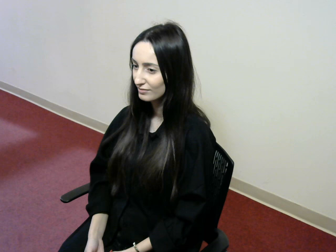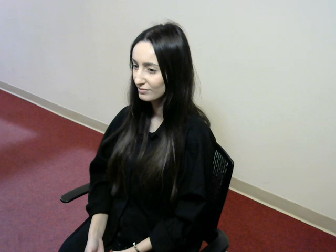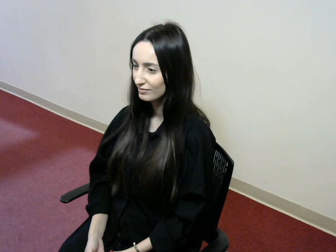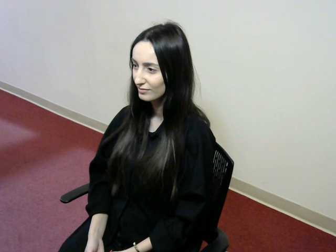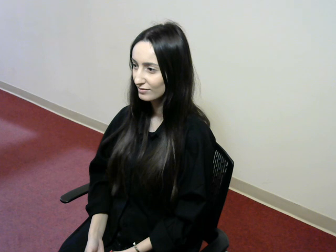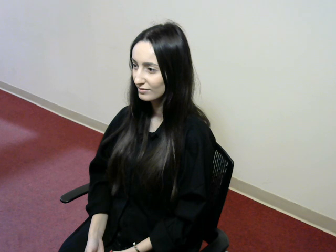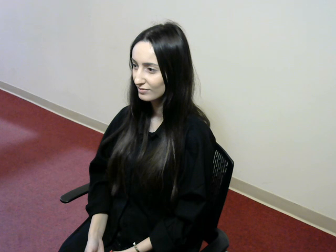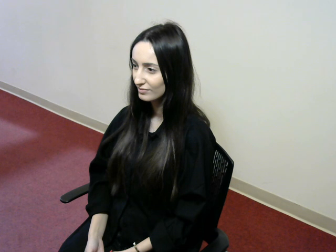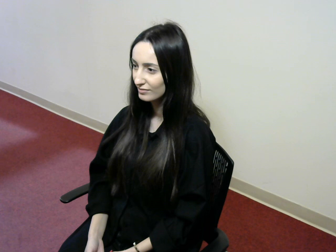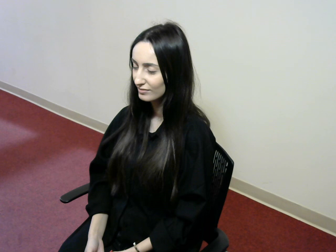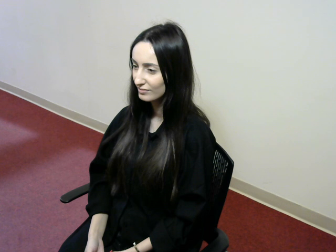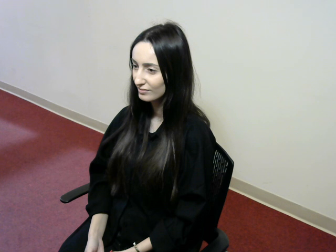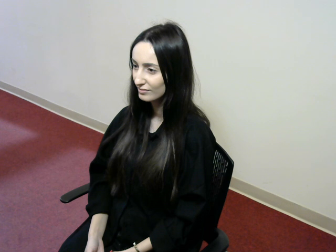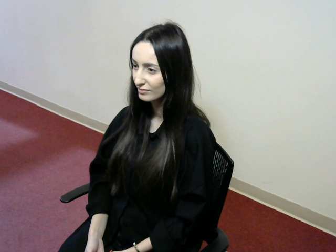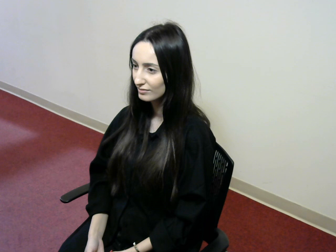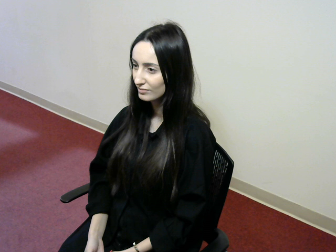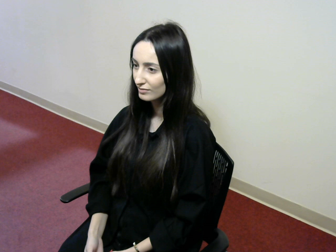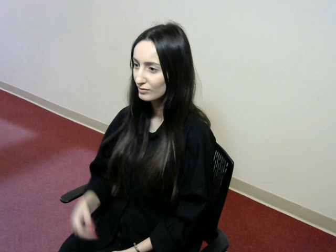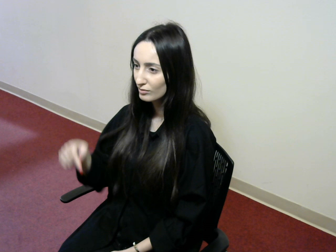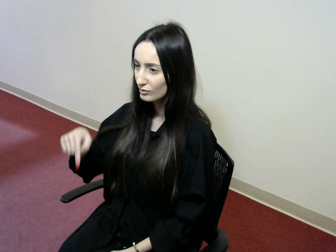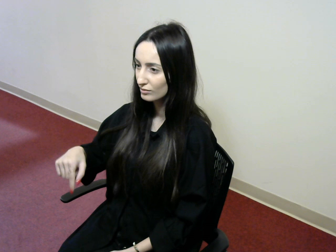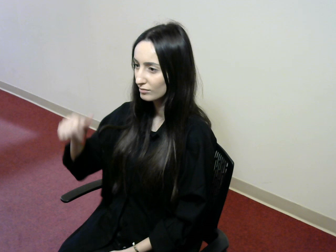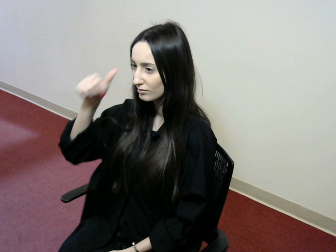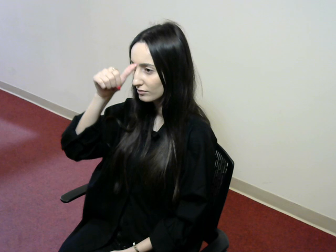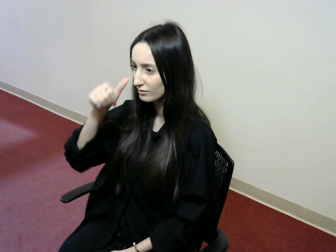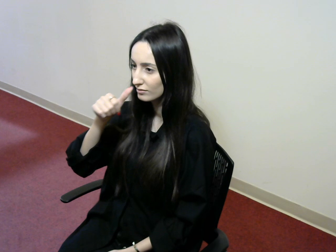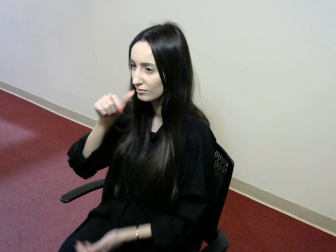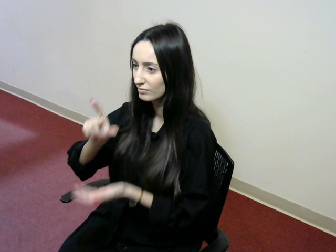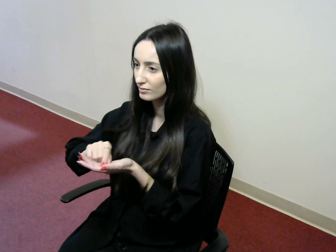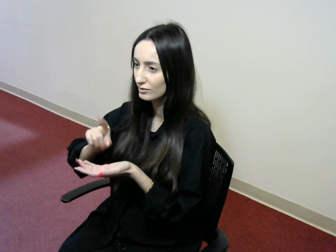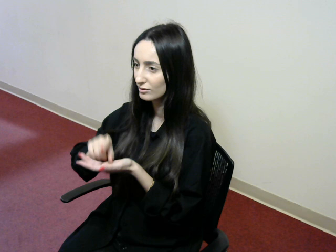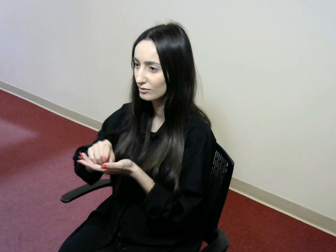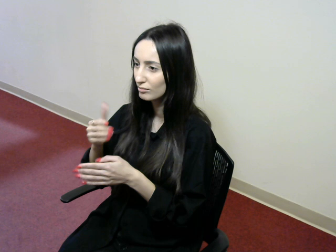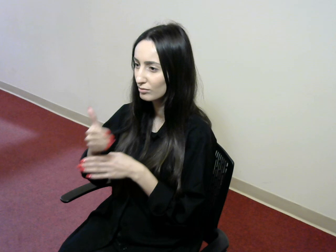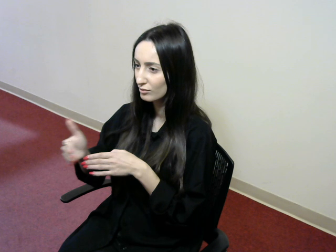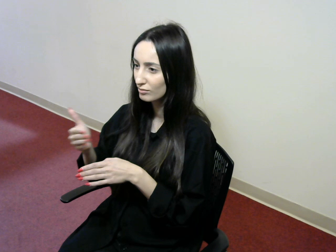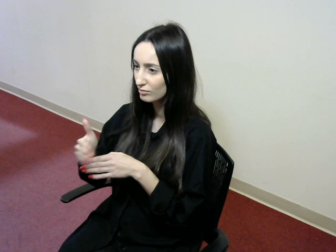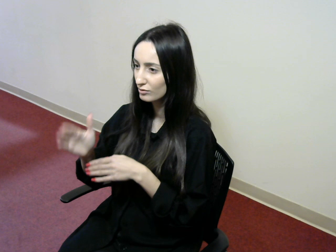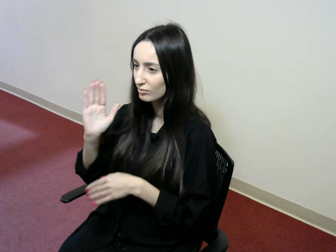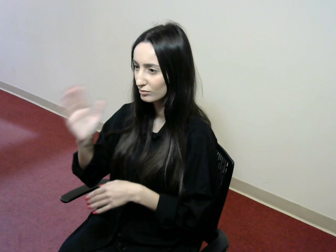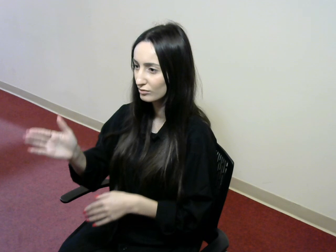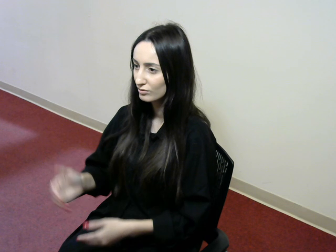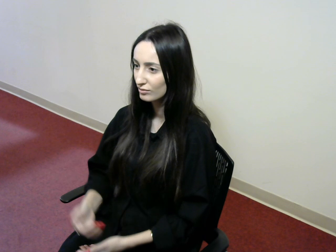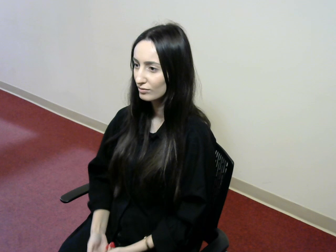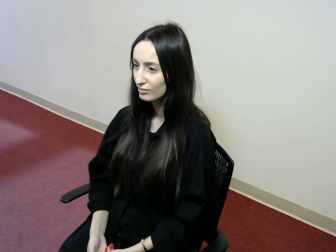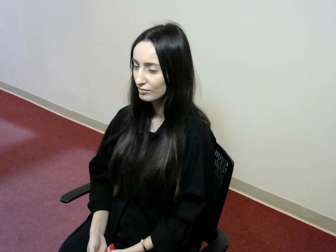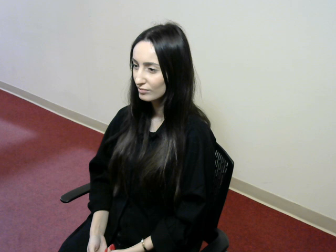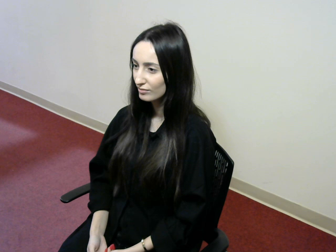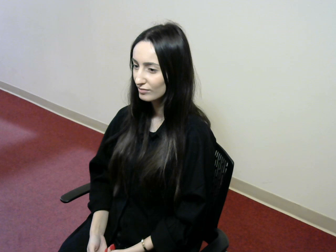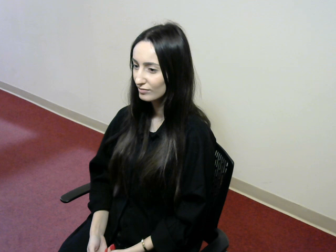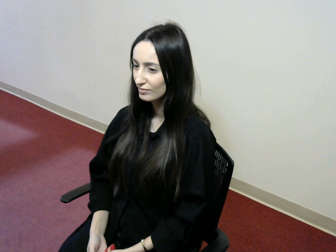Bu ay pensiyalar gecikəcək